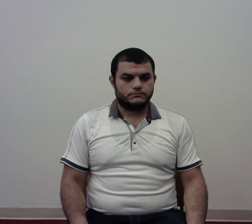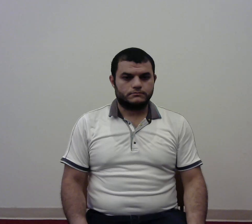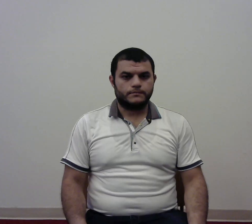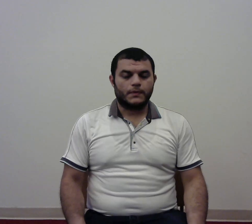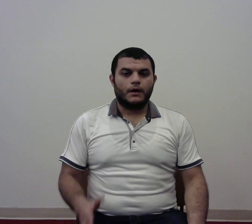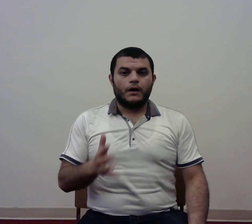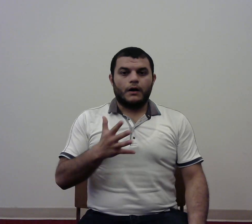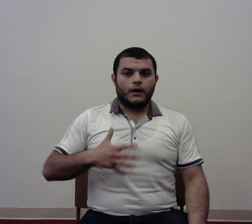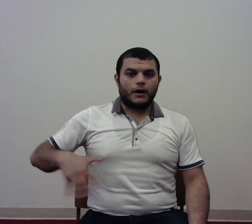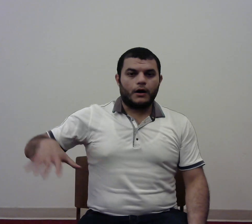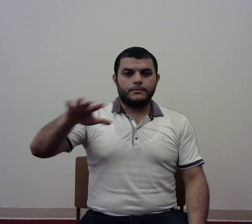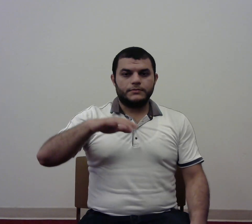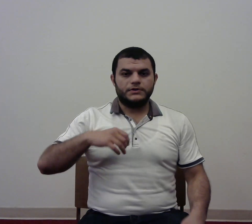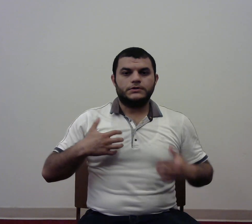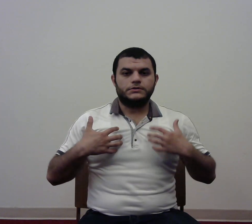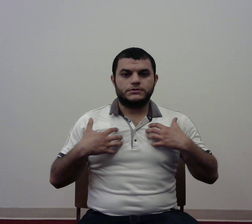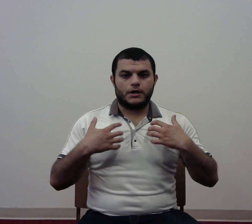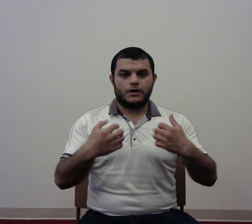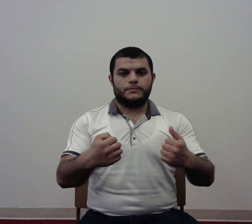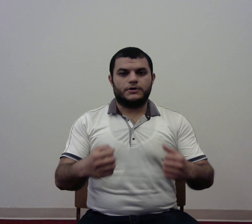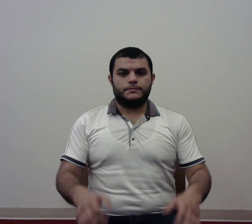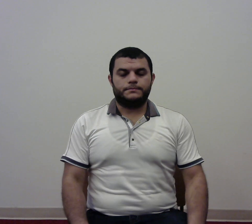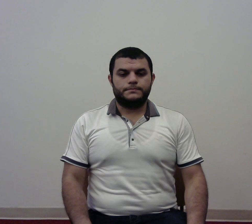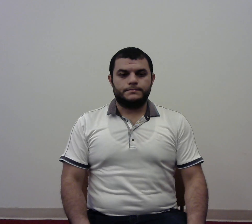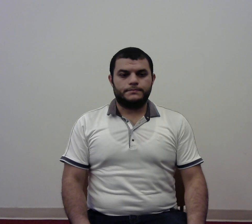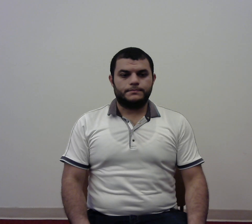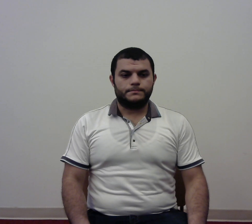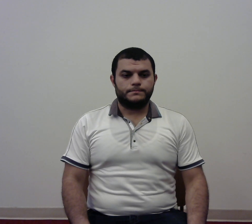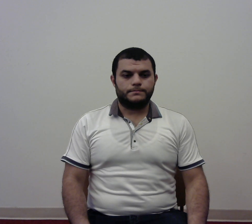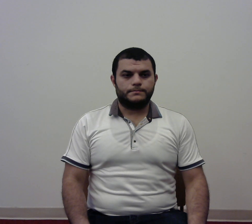Hamınızı salamlayıram